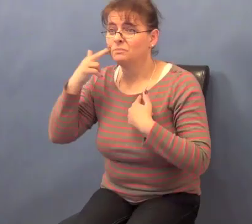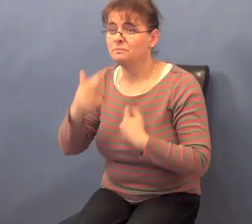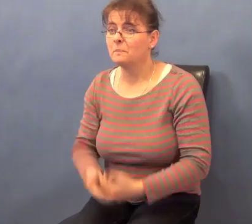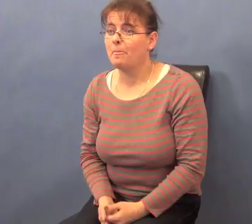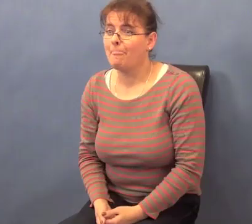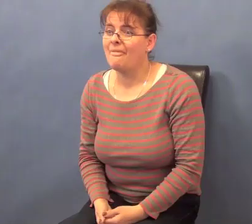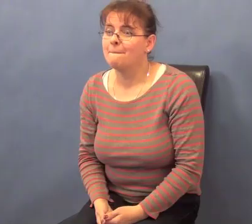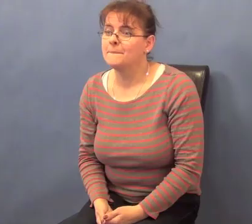Pytam - ja głucha.